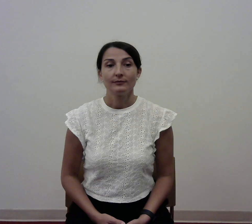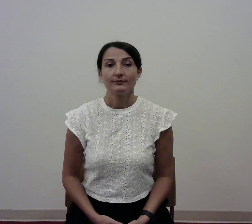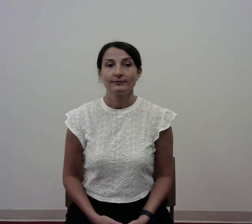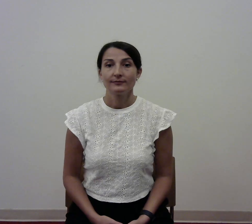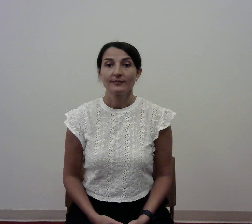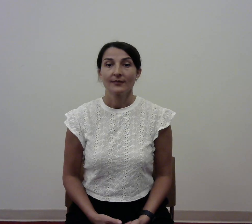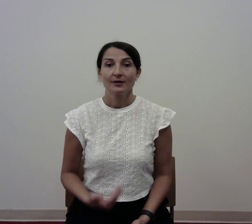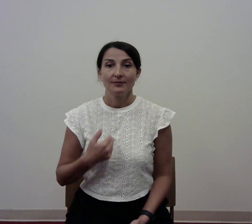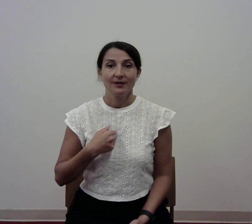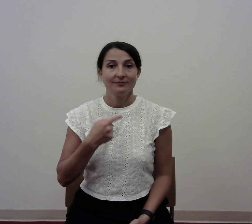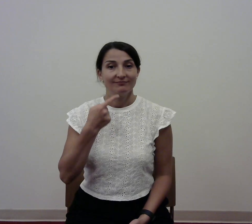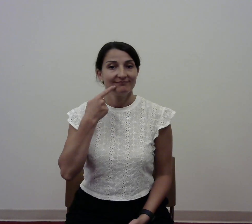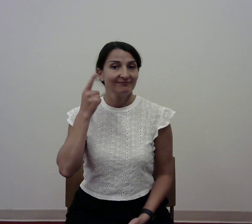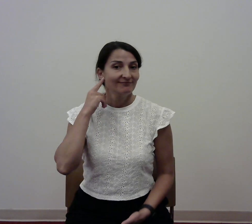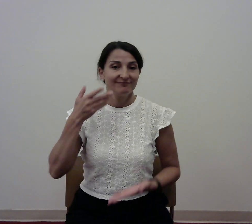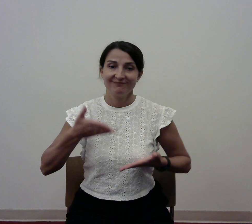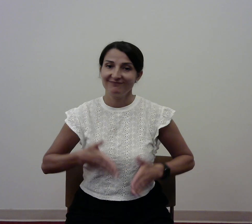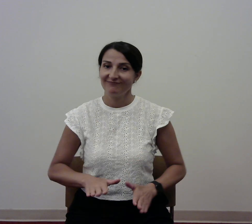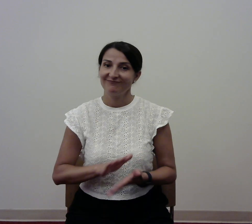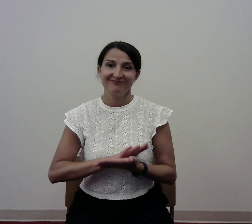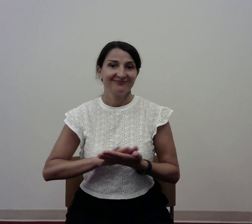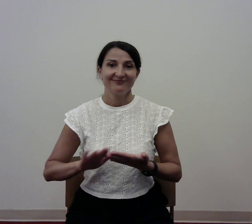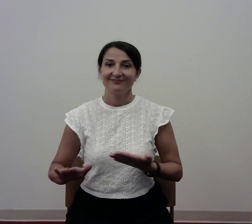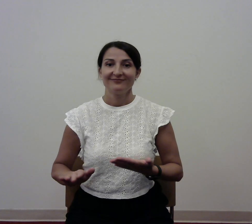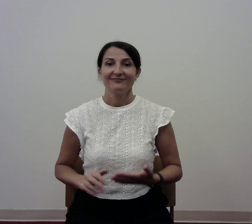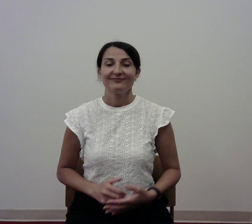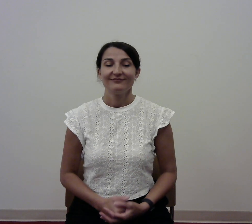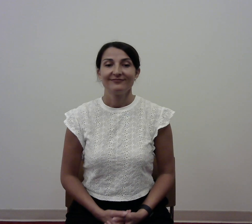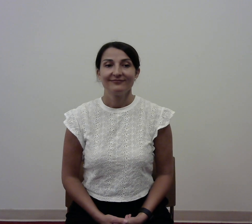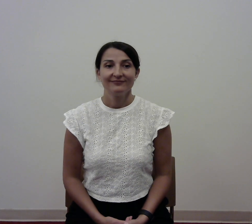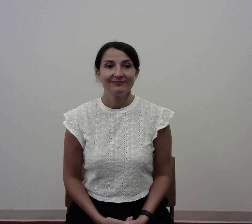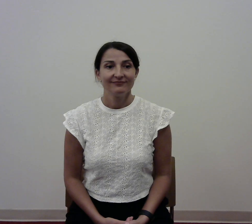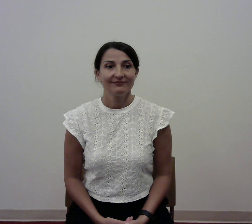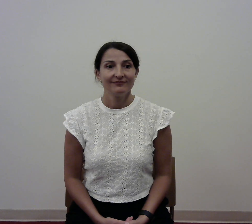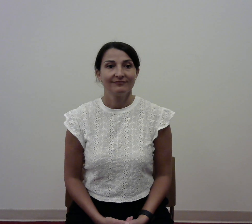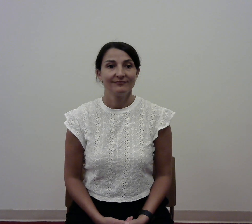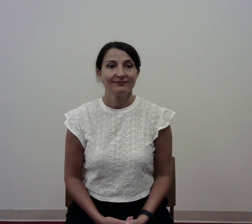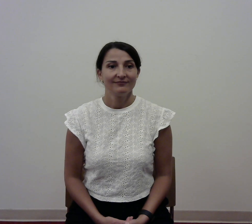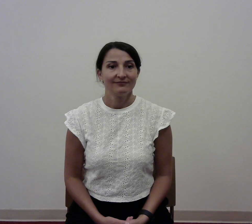Mənim eşitmə məhdudiyyətim anadangəlmədir